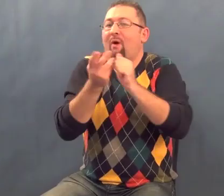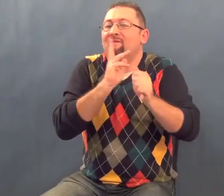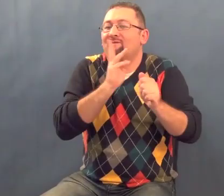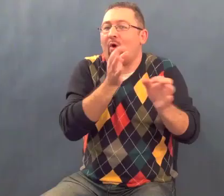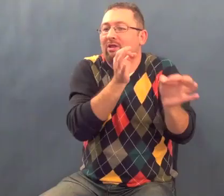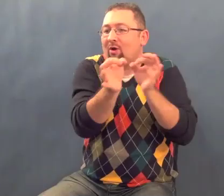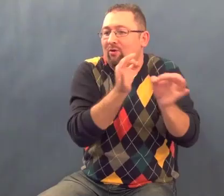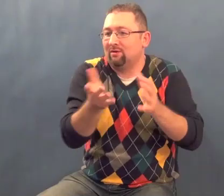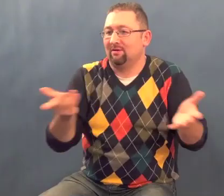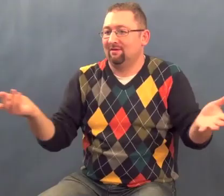Albo oszczędzają wodę.